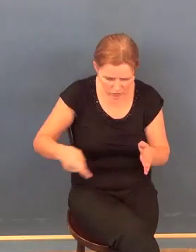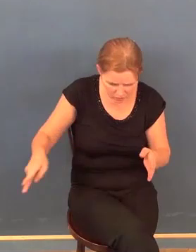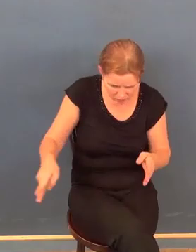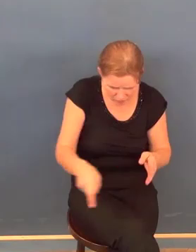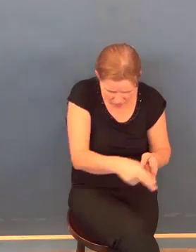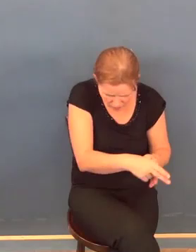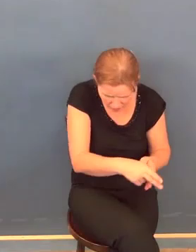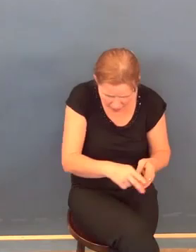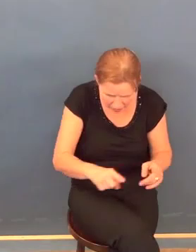Tory.